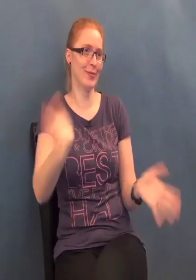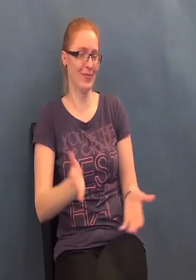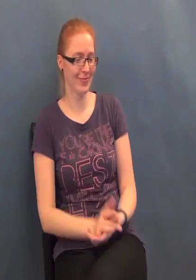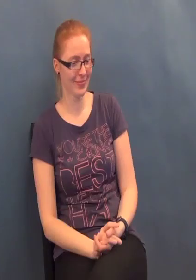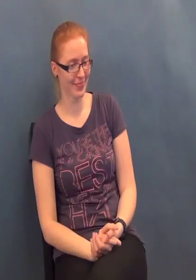I już.